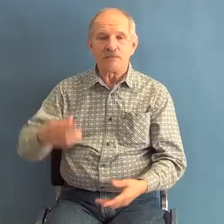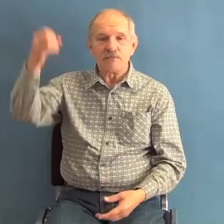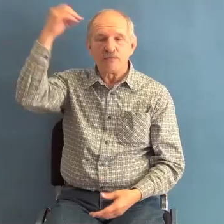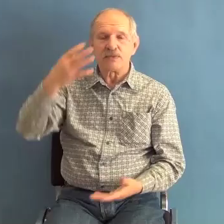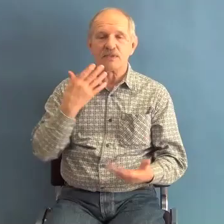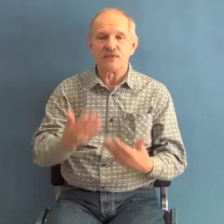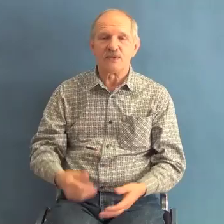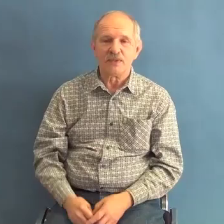Jak wygląda prysznic?